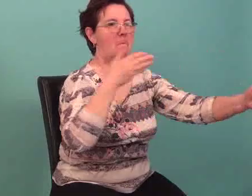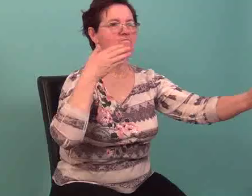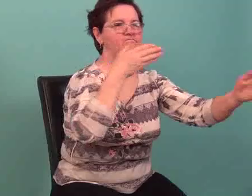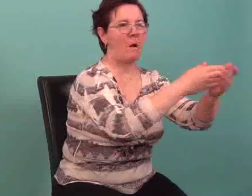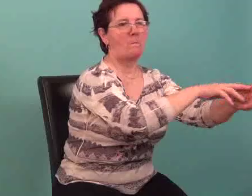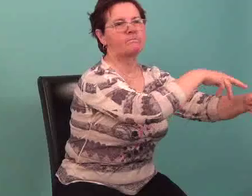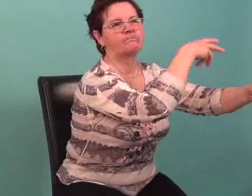Przewrócił się razem z rowerem.